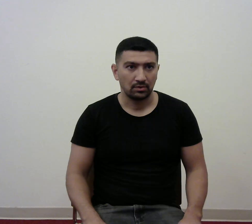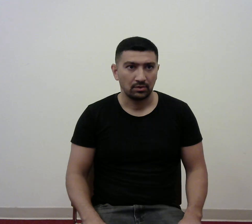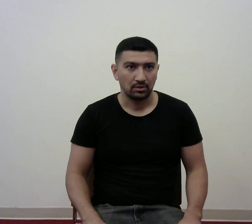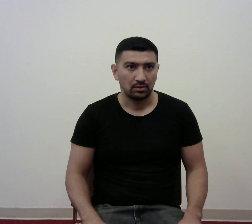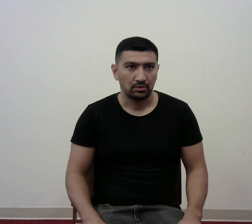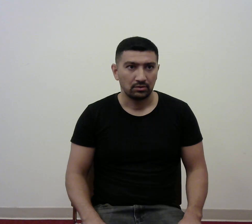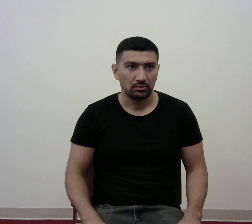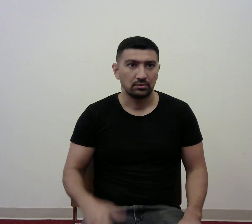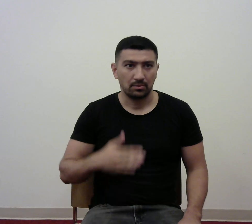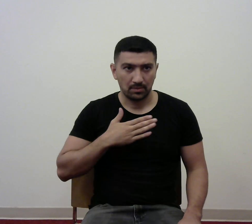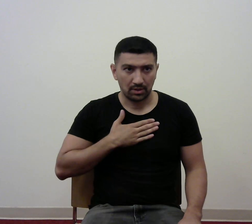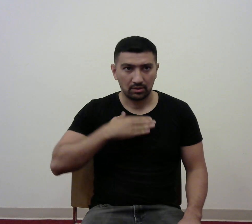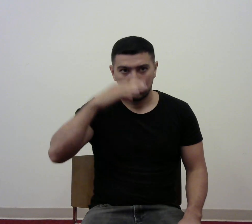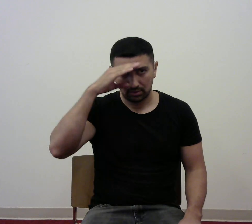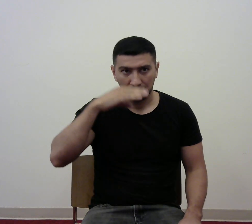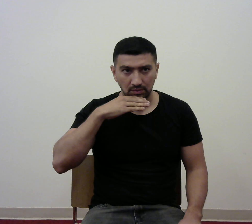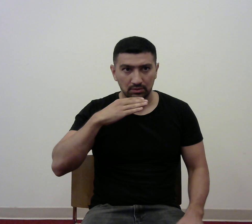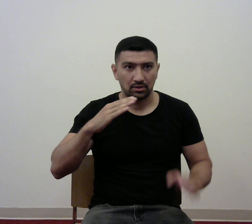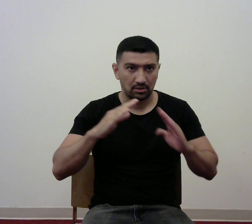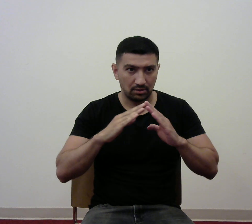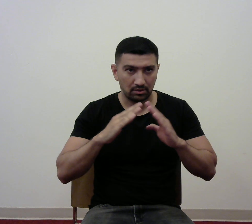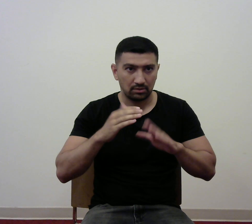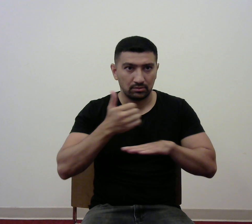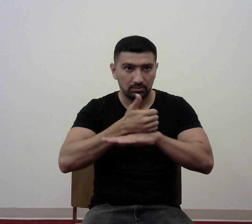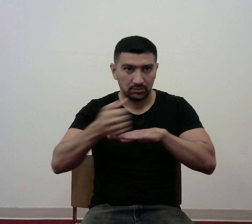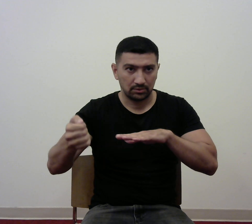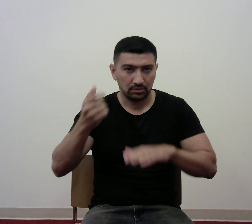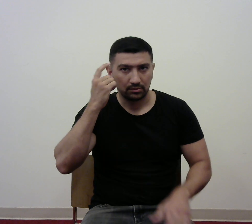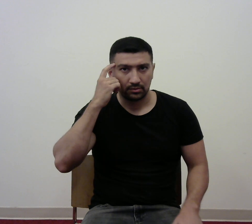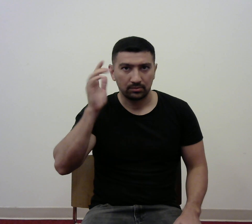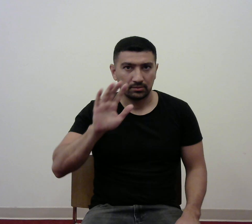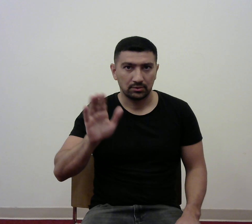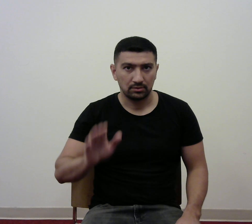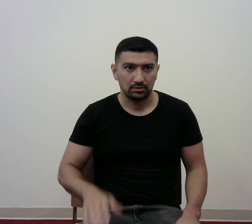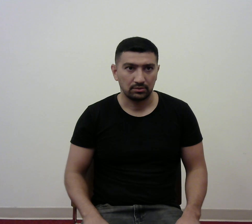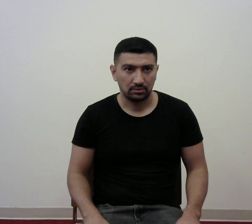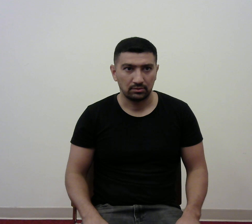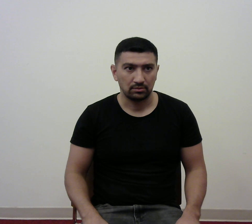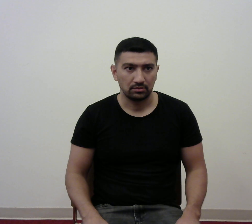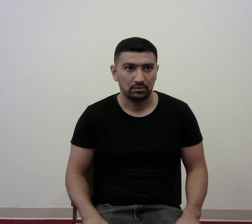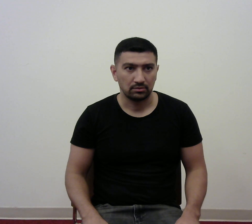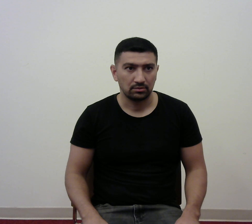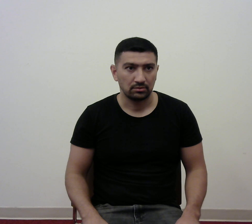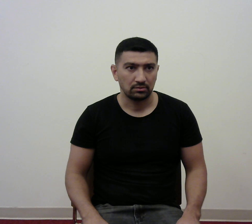Mənim atam evdən çıxa bilmir